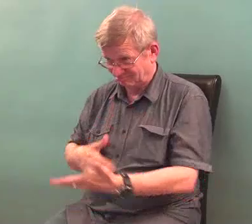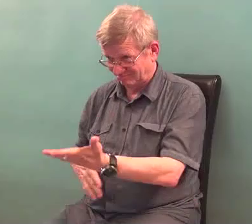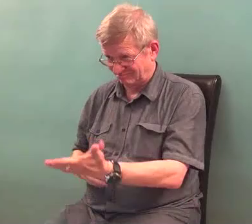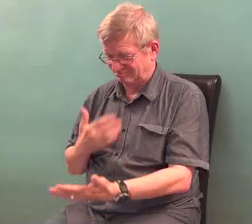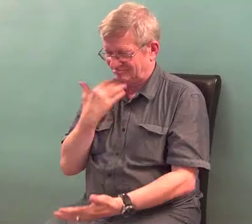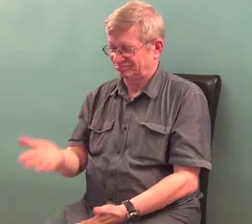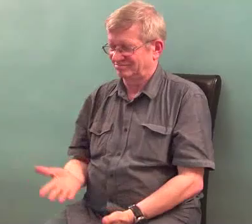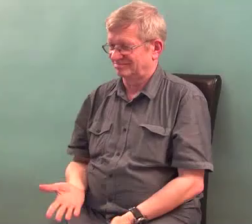Ja tego nie cierpię.